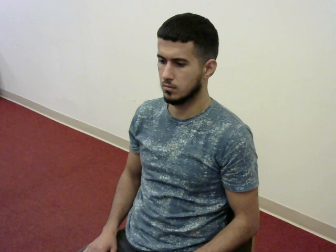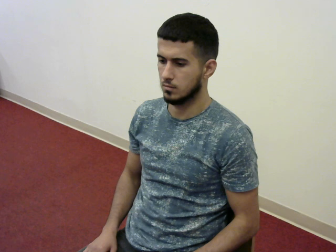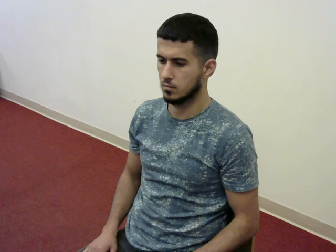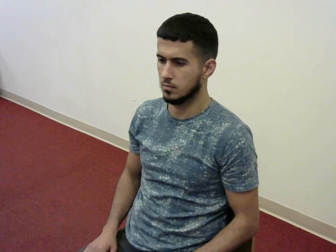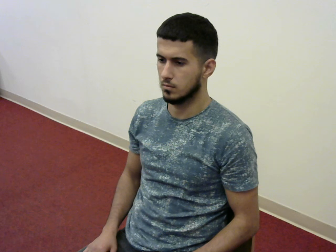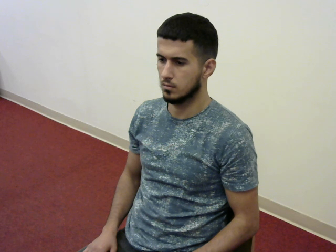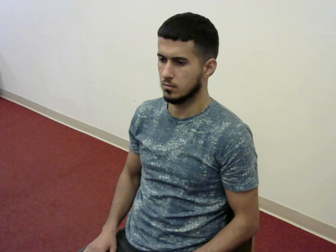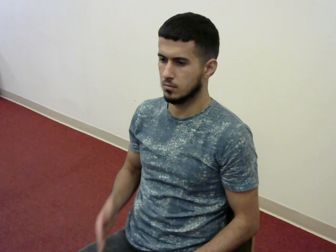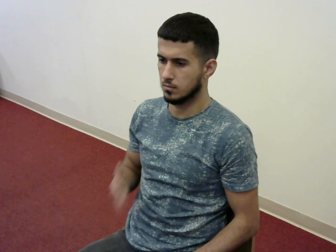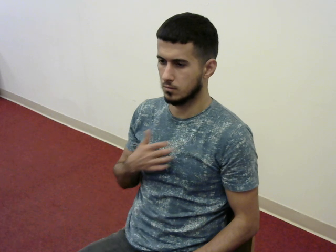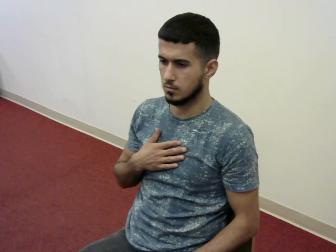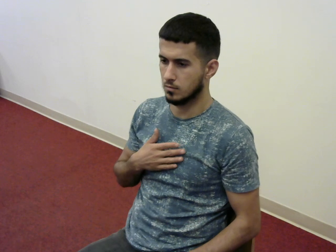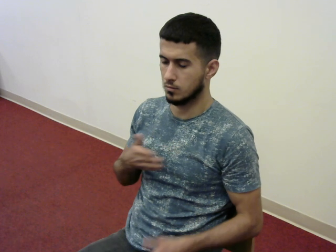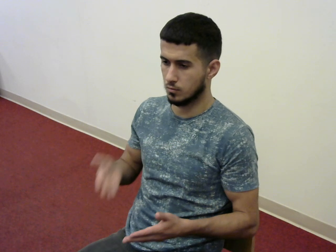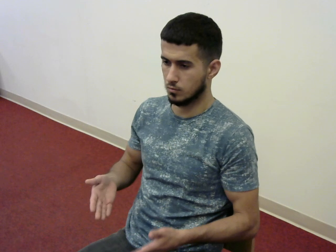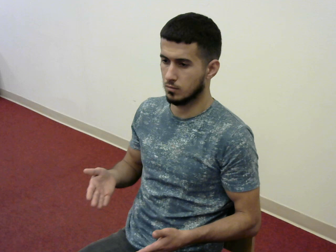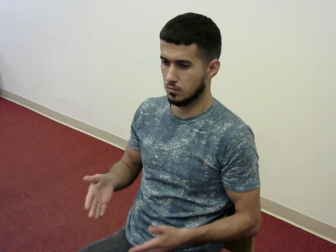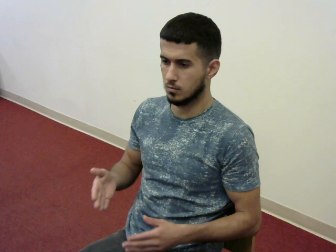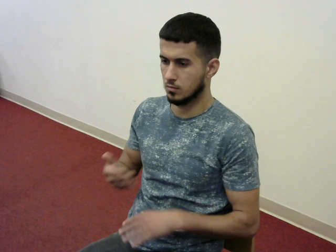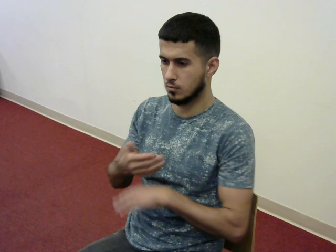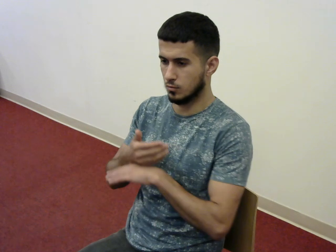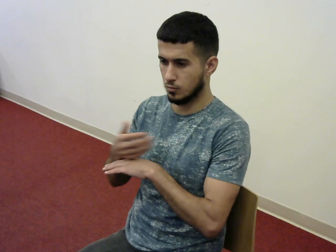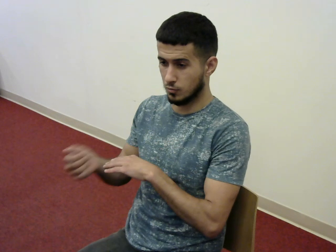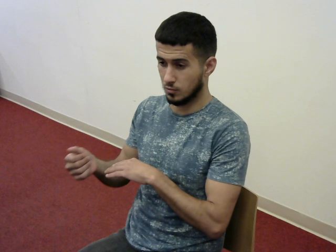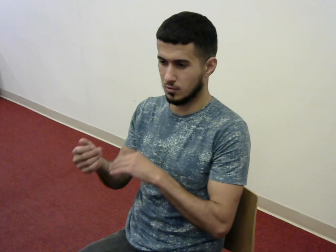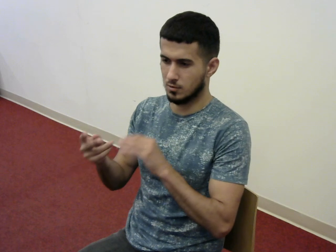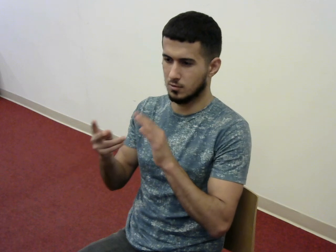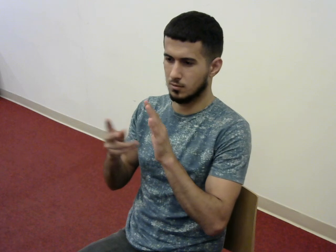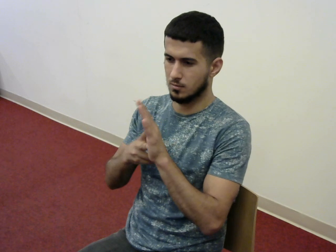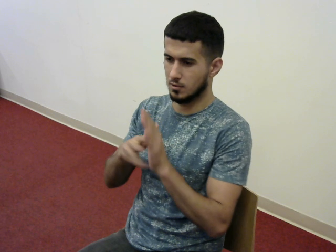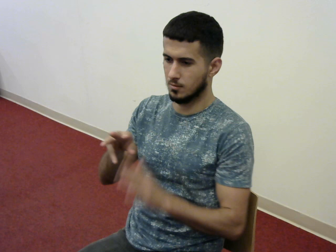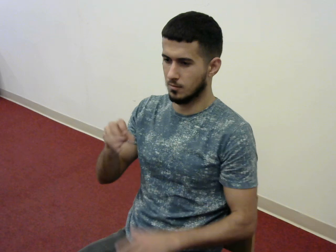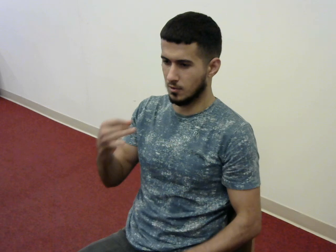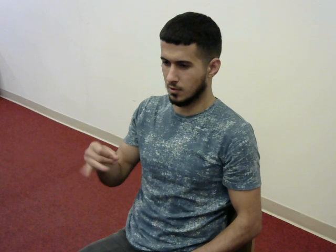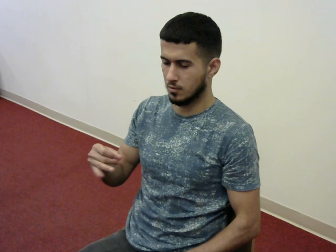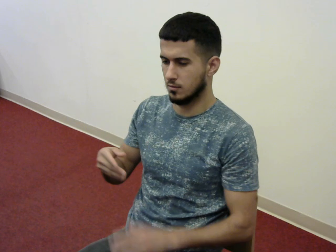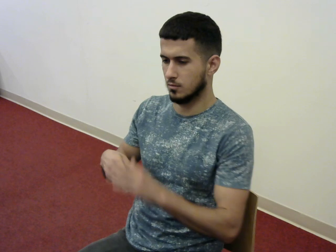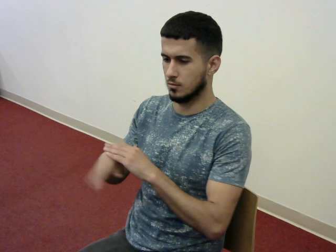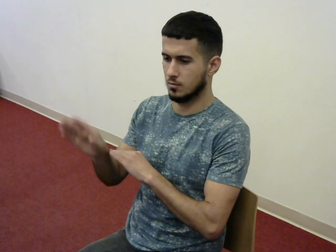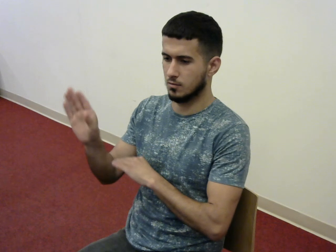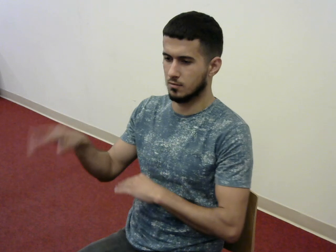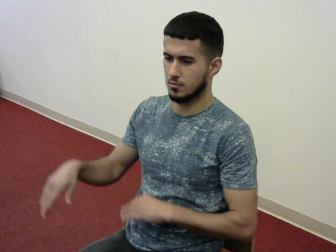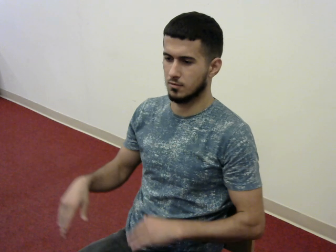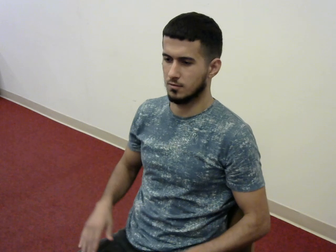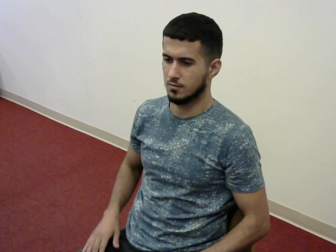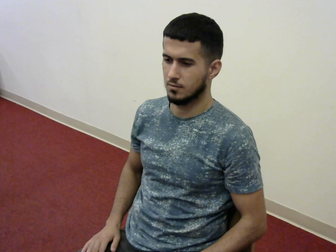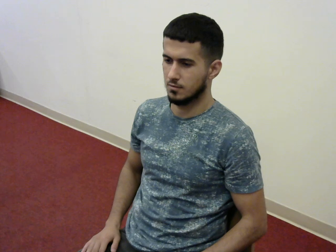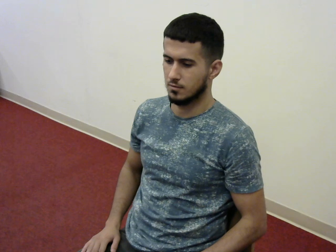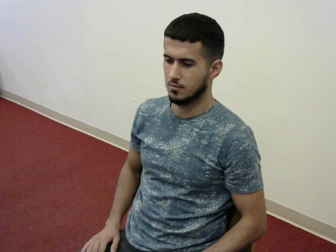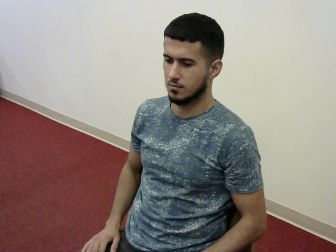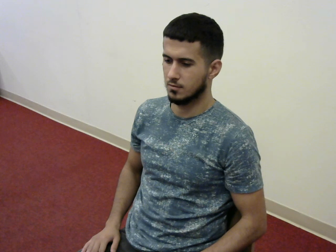Mən burdan çıxıb 28 maya gedəcəm